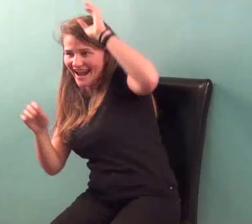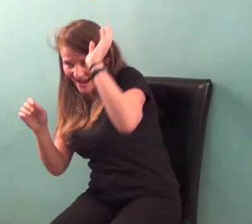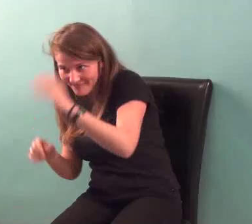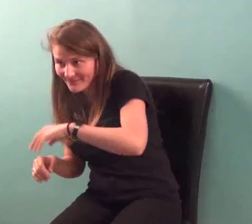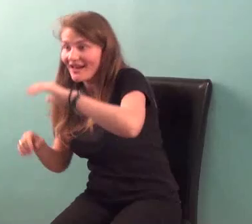Dobra.